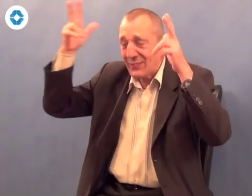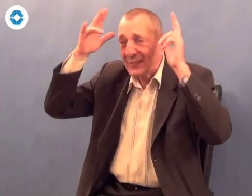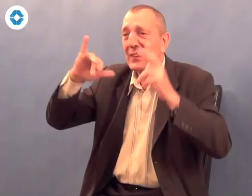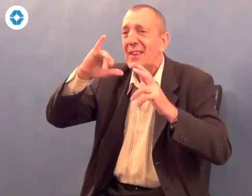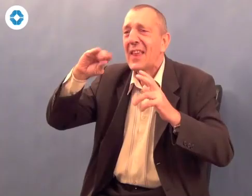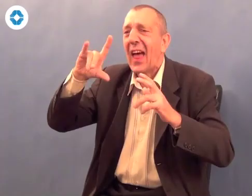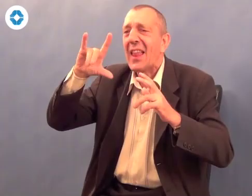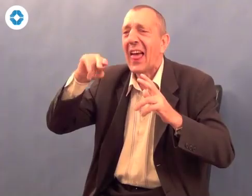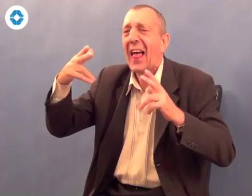J.E.L.E.Ń